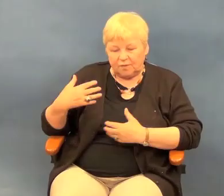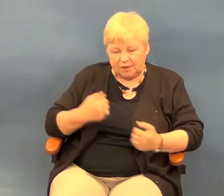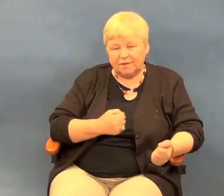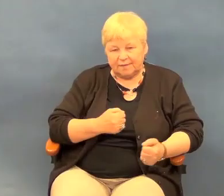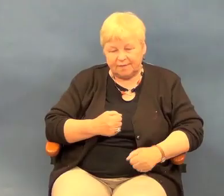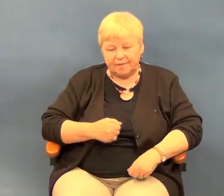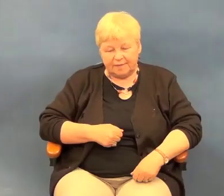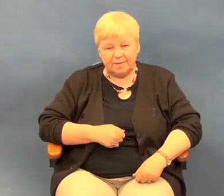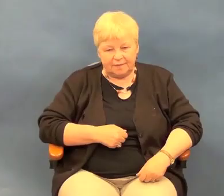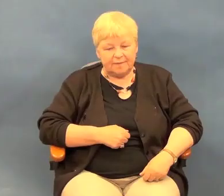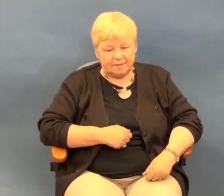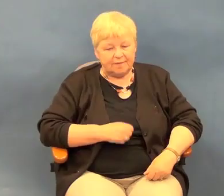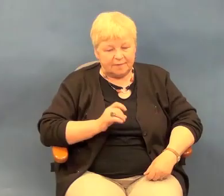Powietrze może nas wciągnąć.